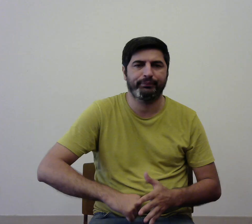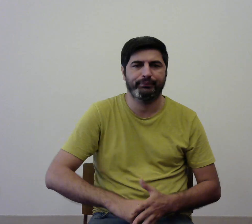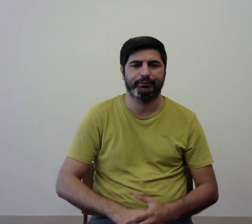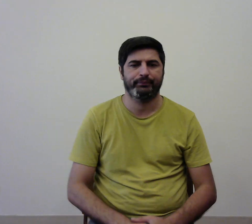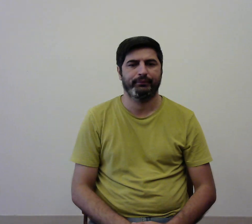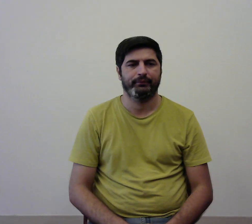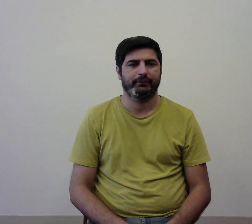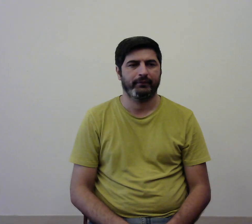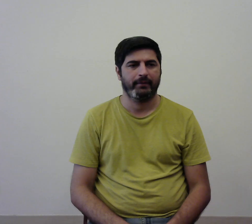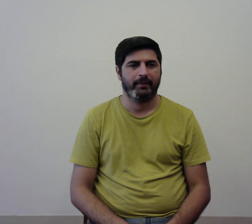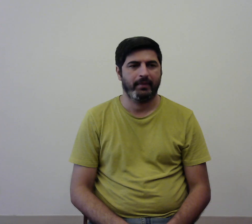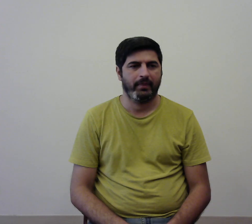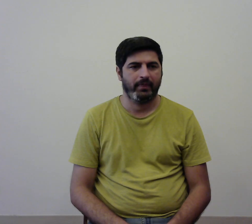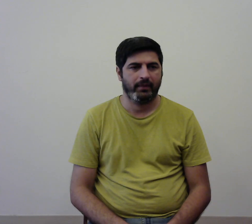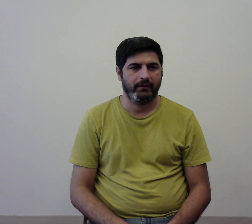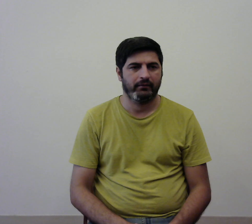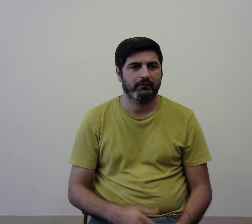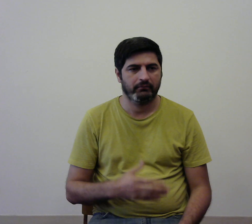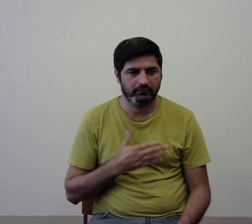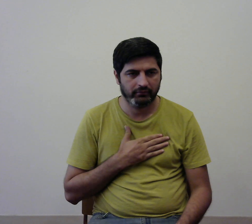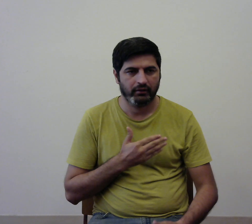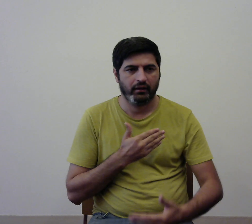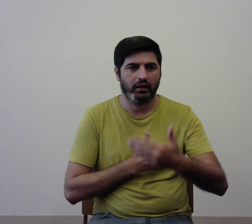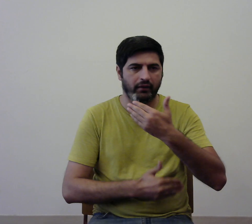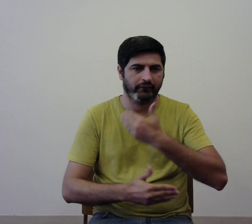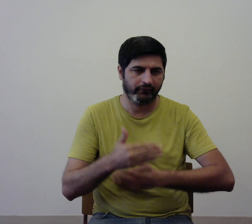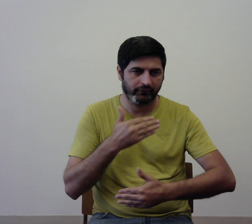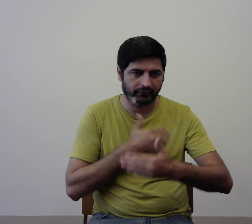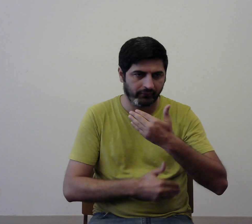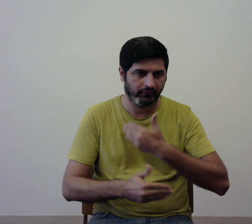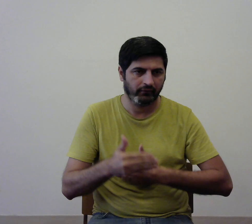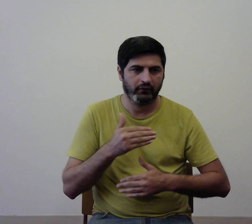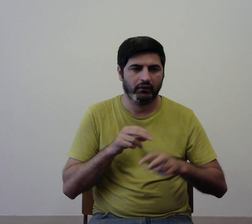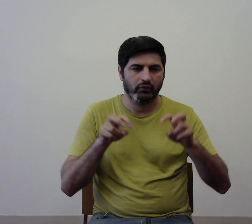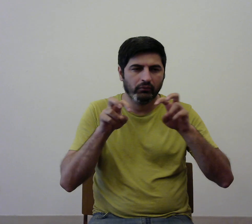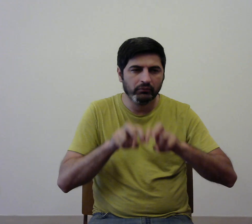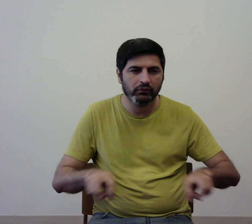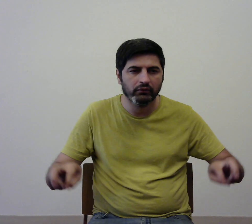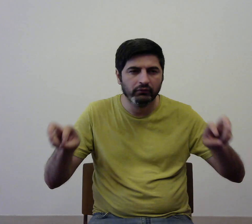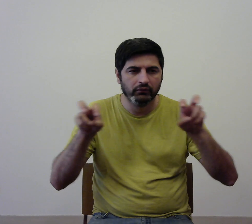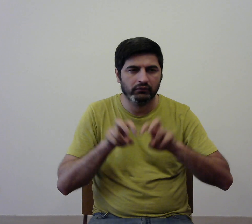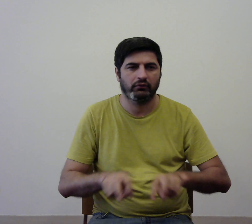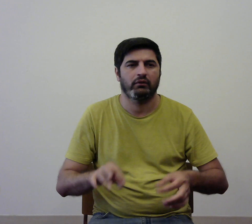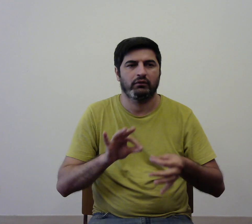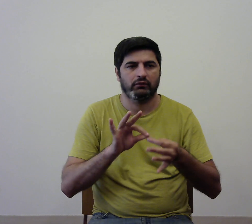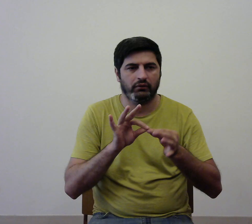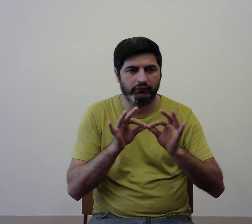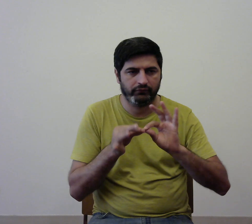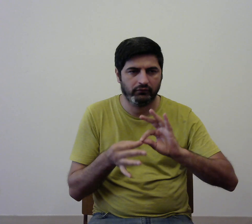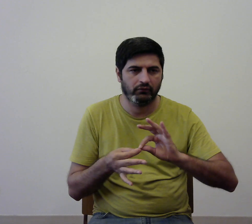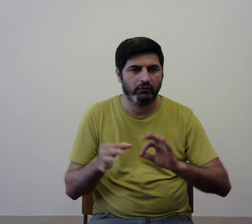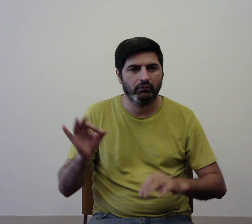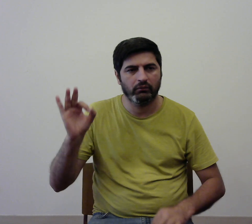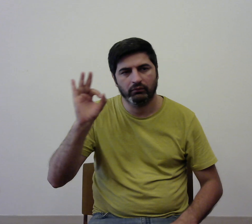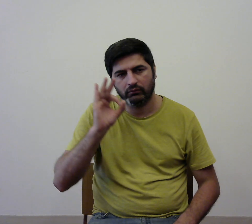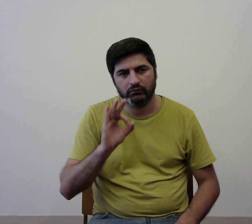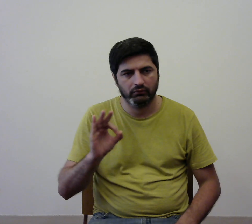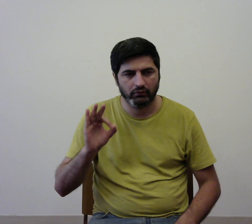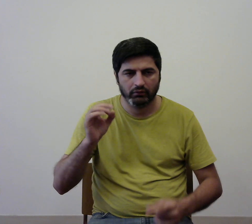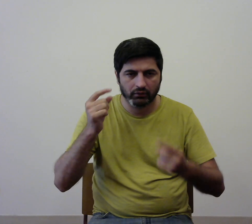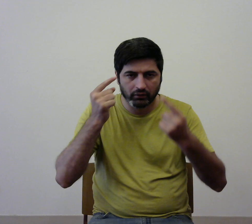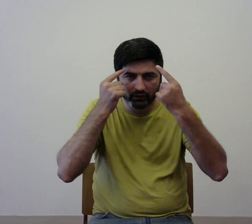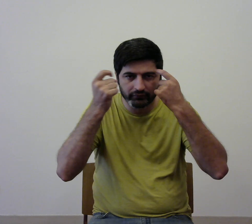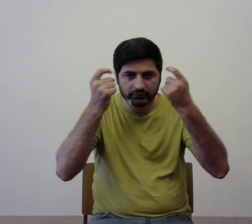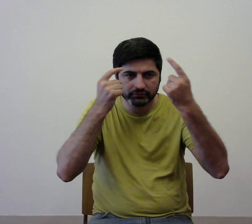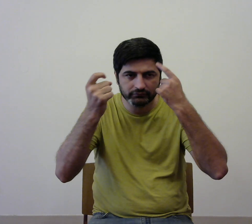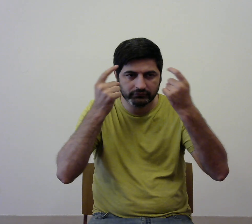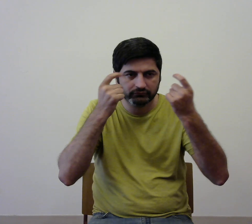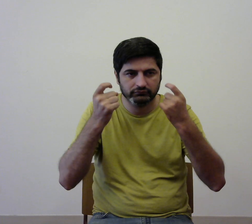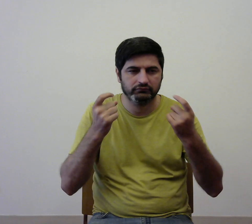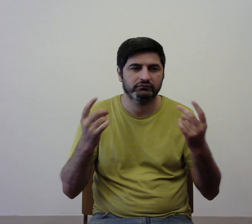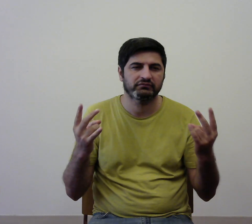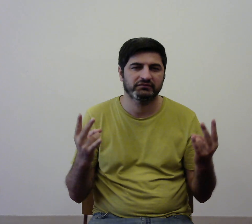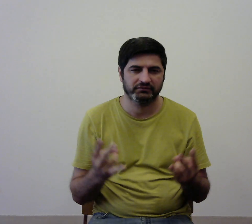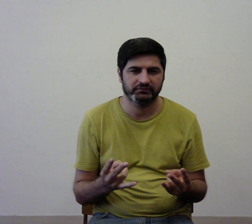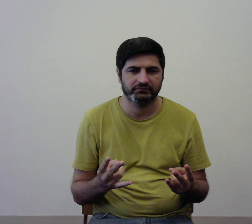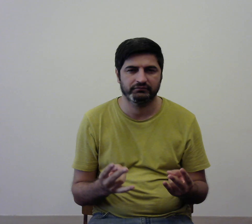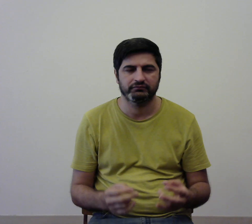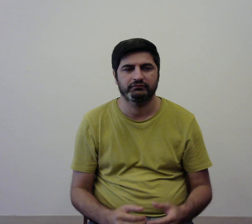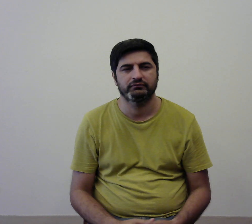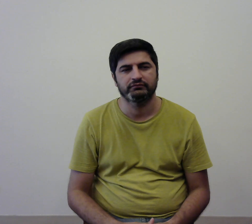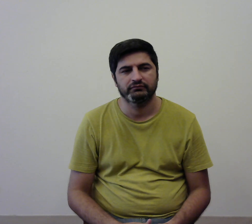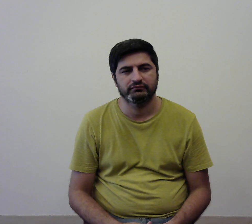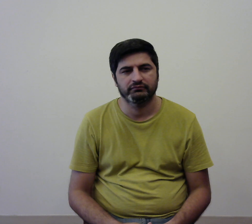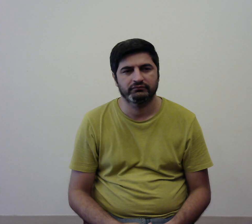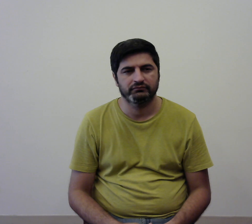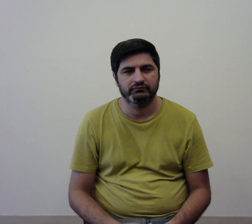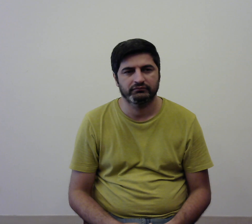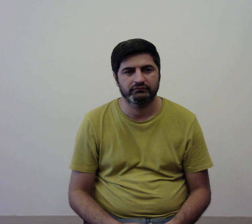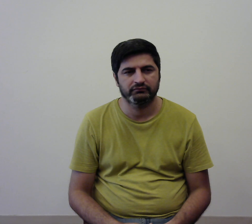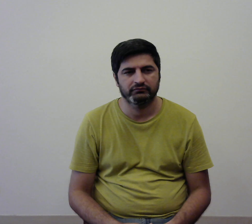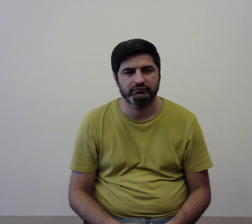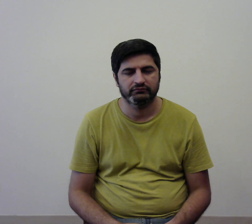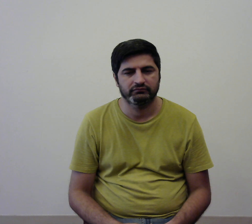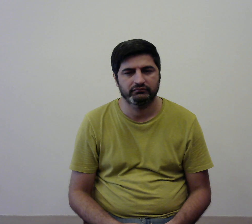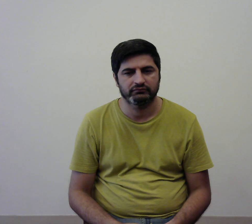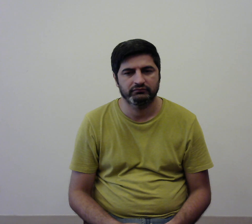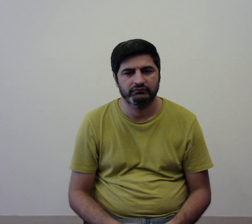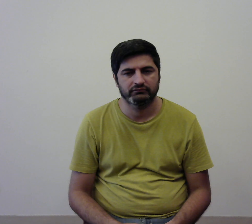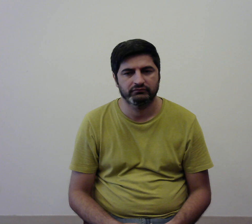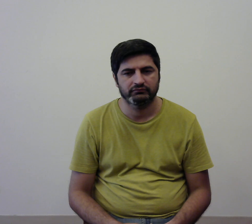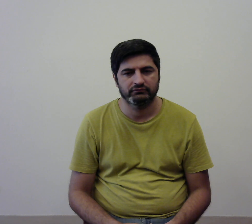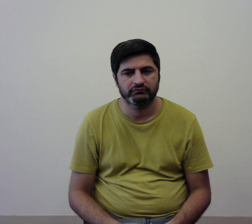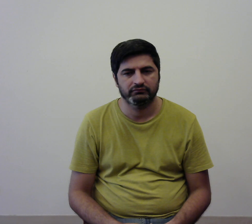Mənə əlillik müayinəsinin nəticəsi barədə məlumat lazımdır